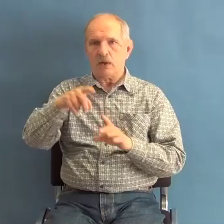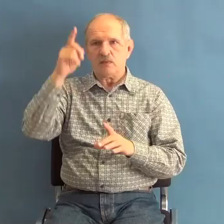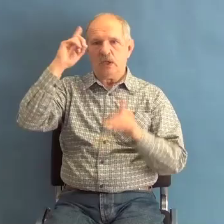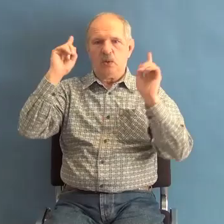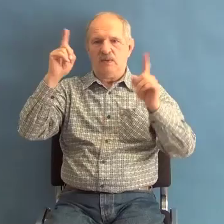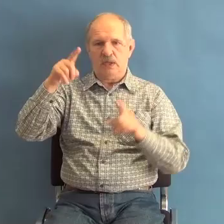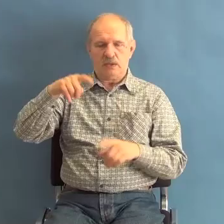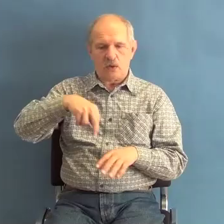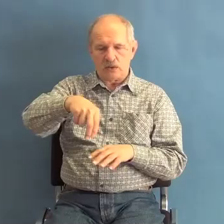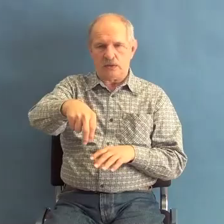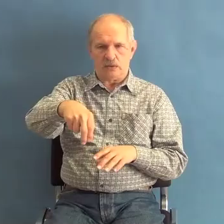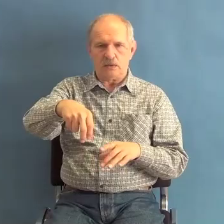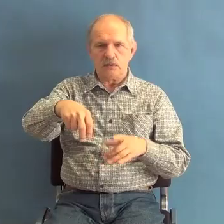Wiesz... Uwaga podczas przechodzenia.